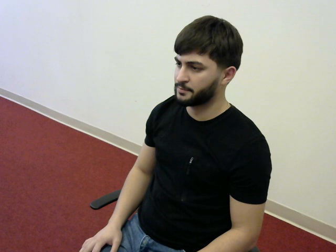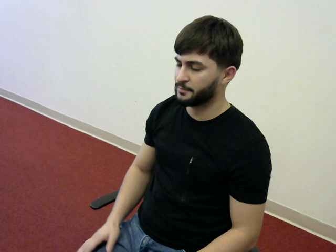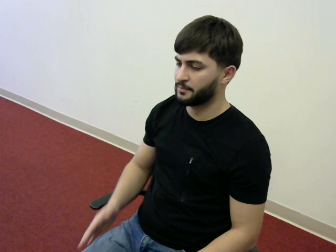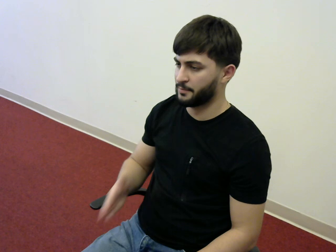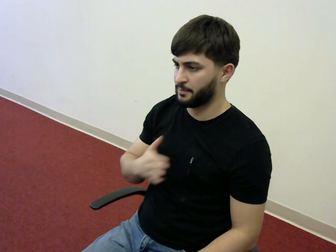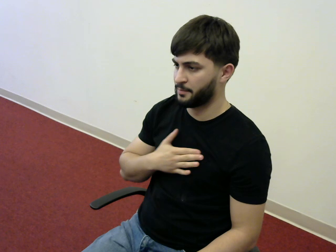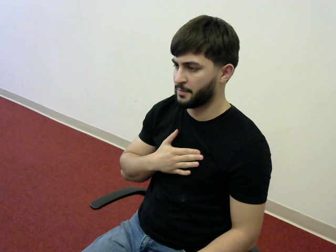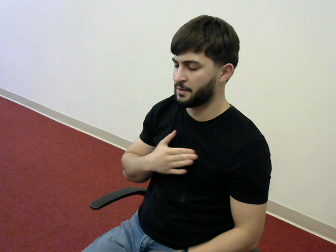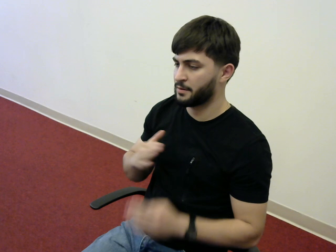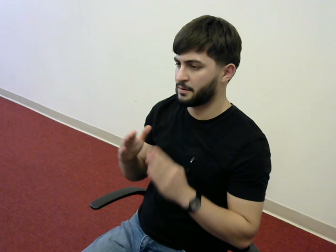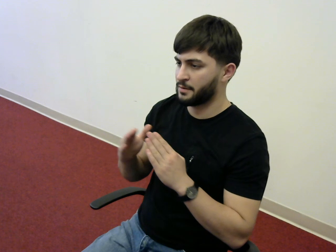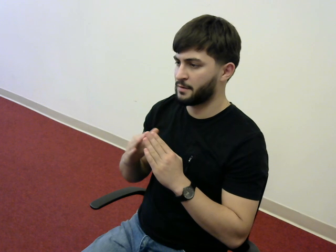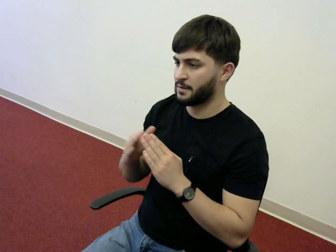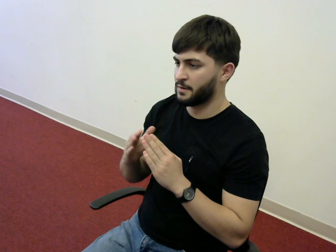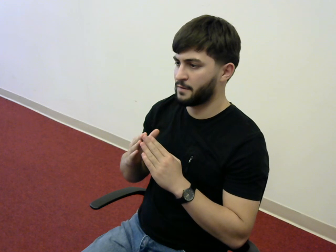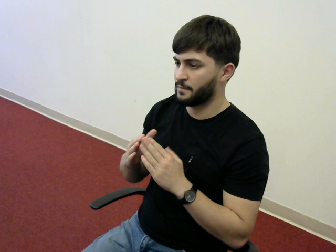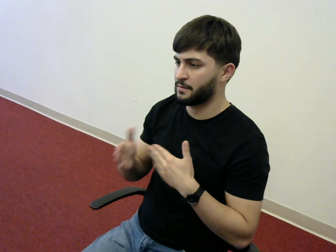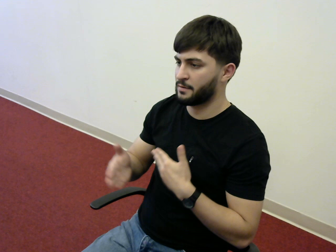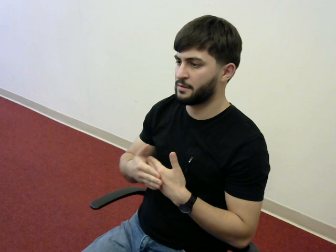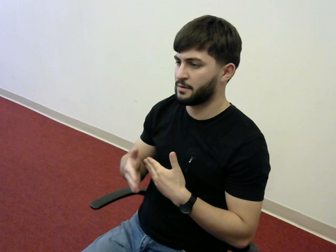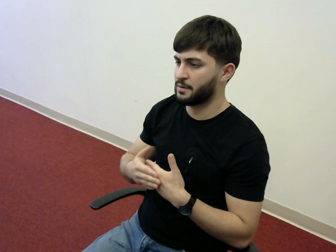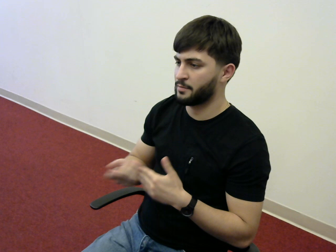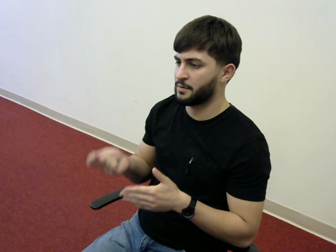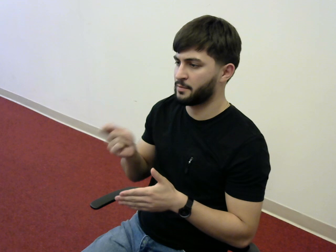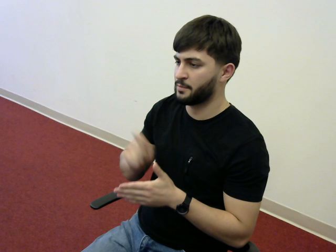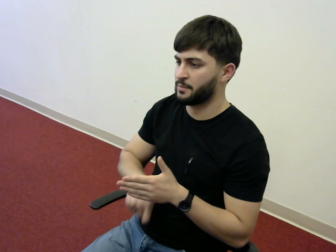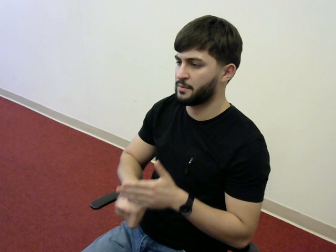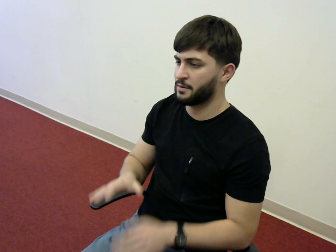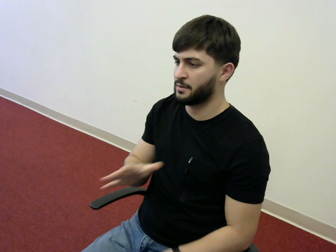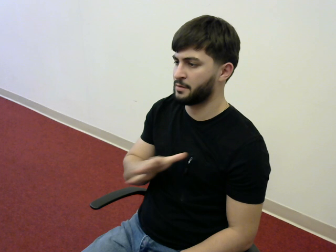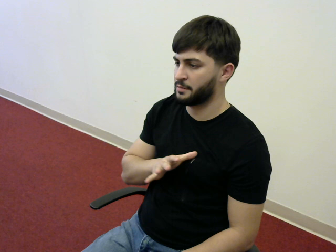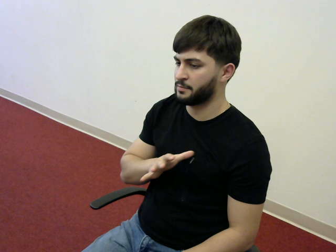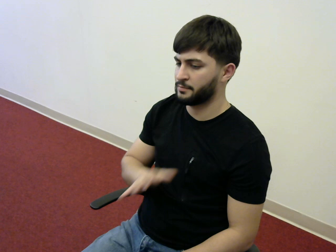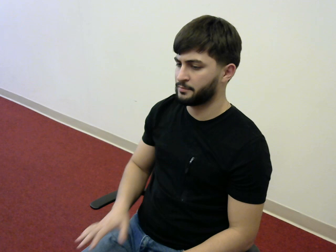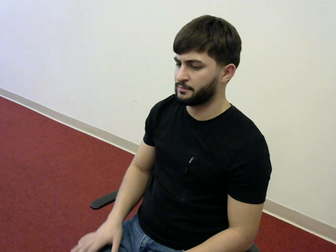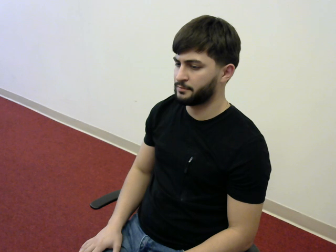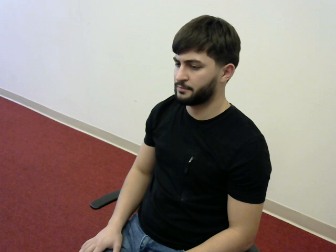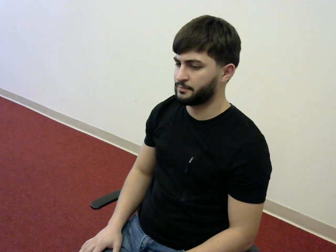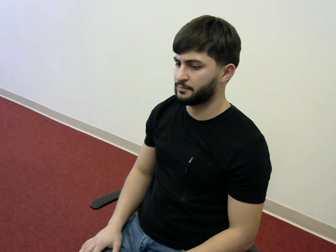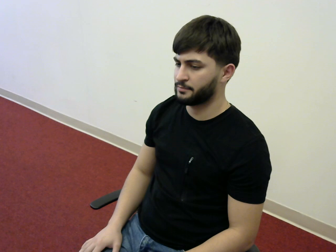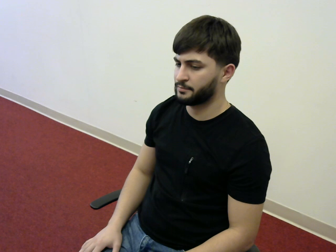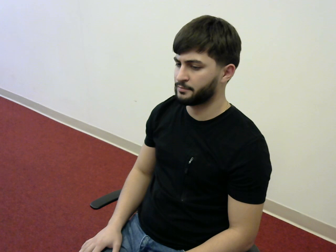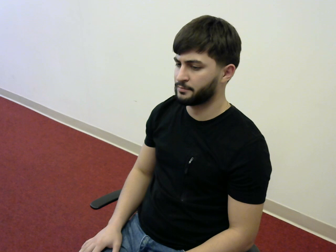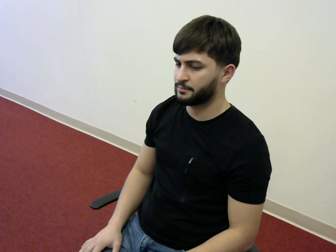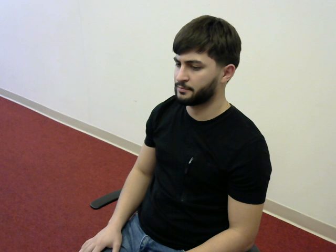Mən evin qapısını bağlamışam